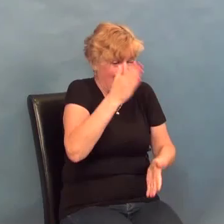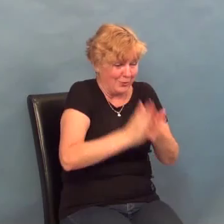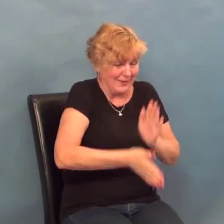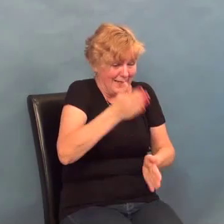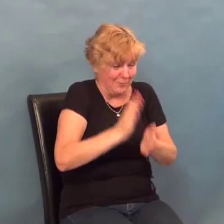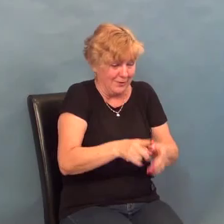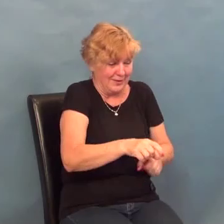To jest niemożliwe.